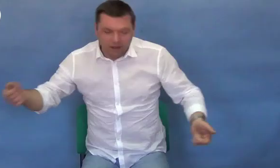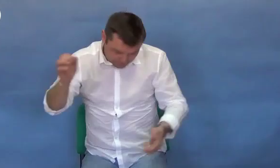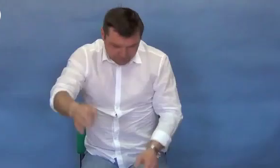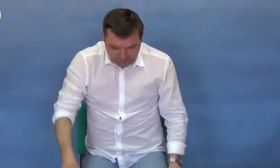Dobrze.